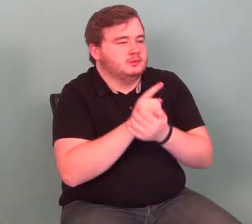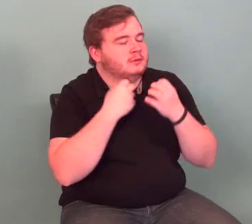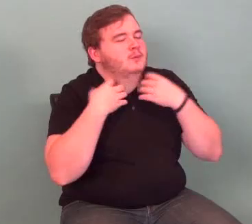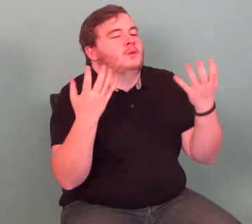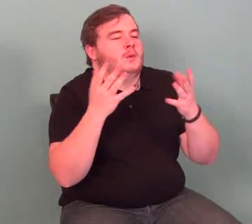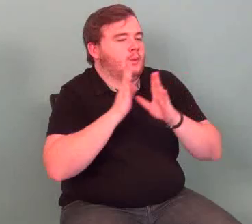Całe szczęście.